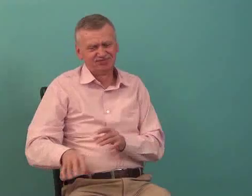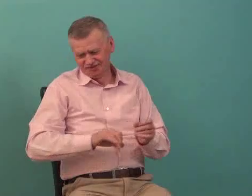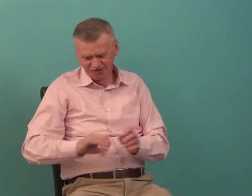Skończyli.